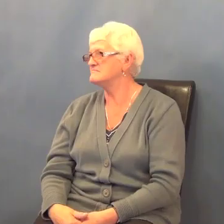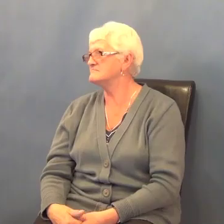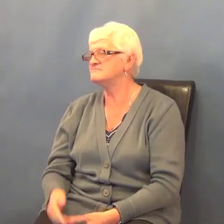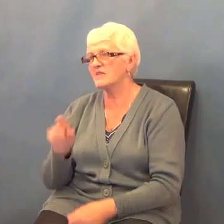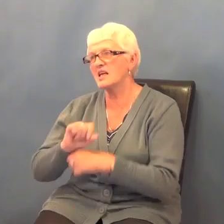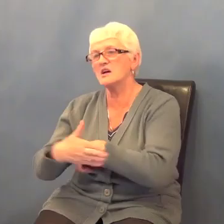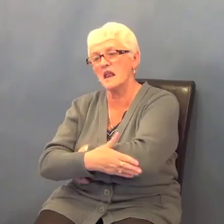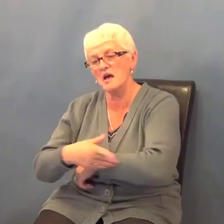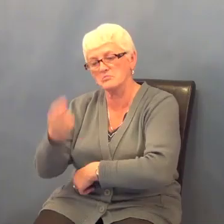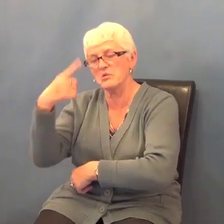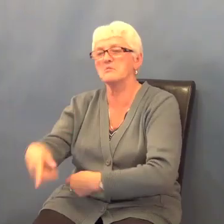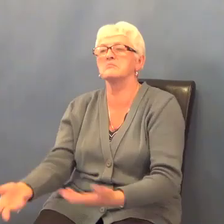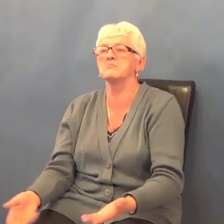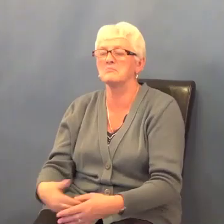W zagranicy jest taki znak.